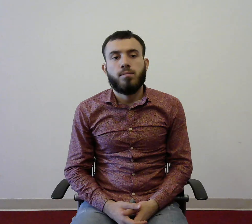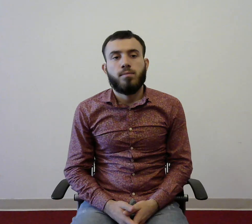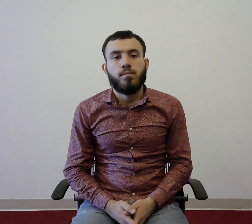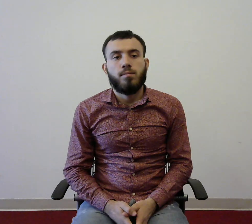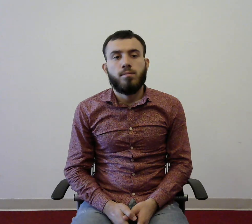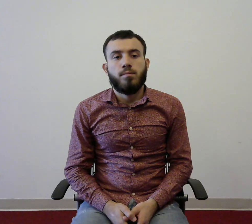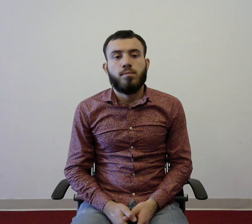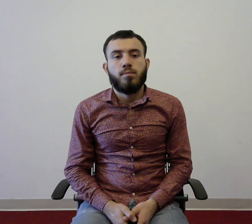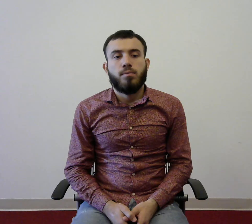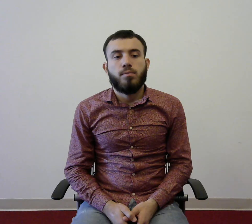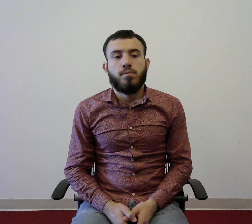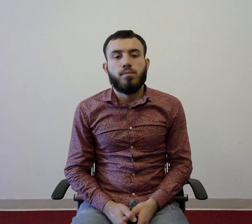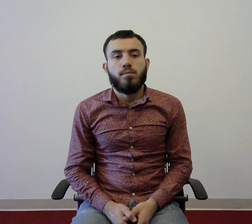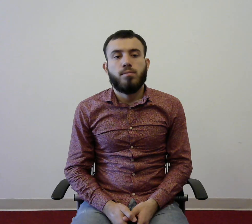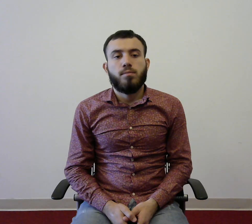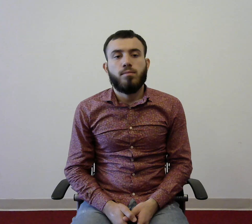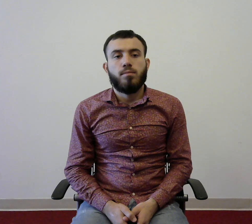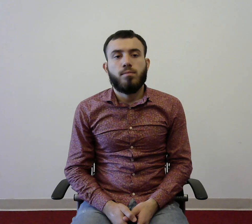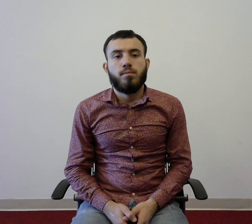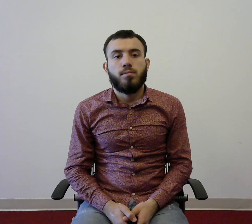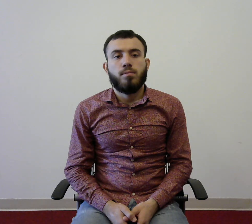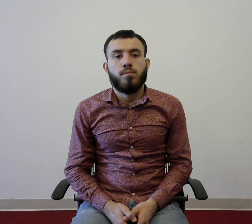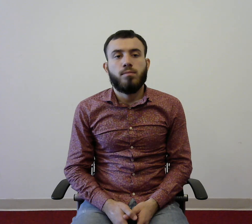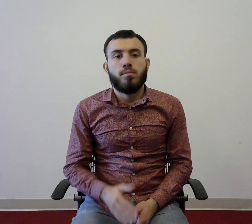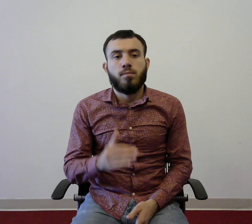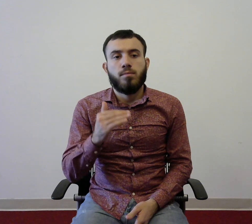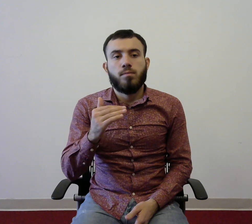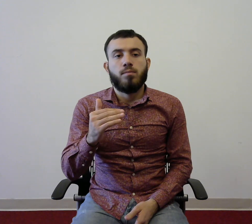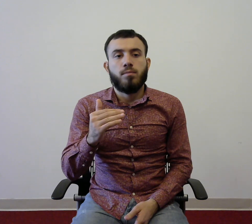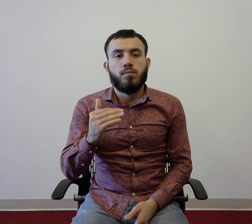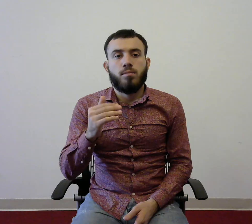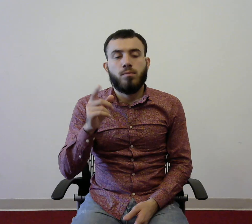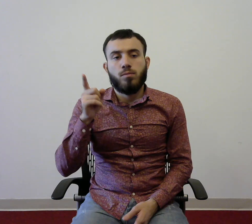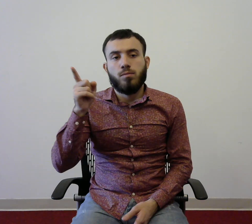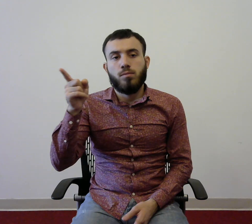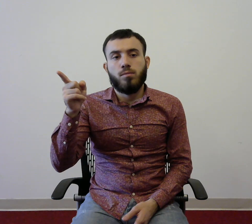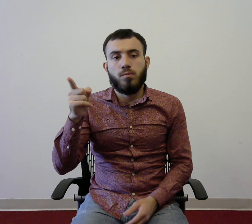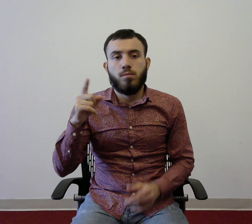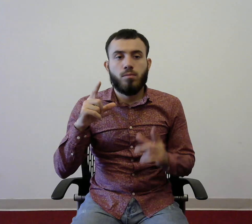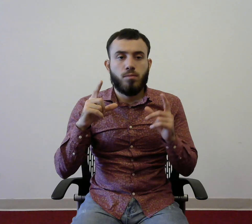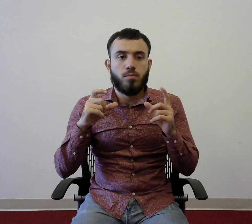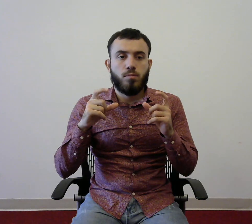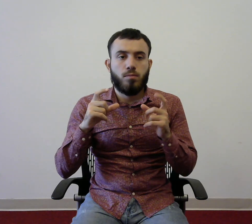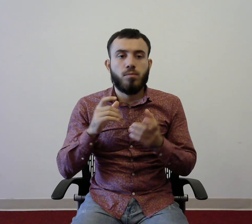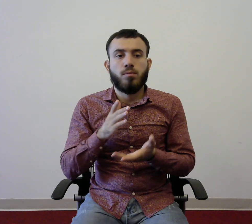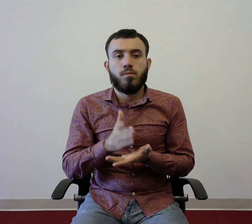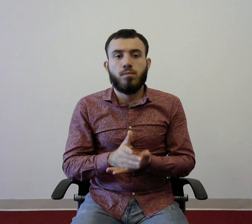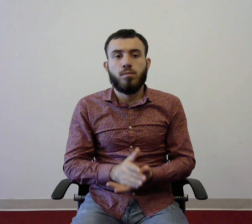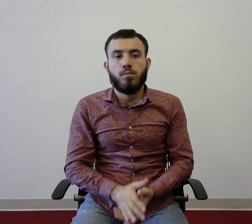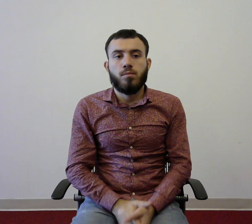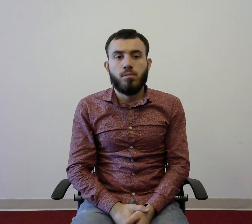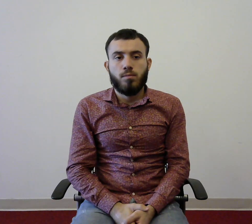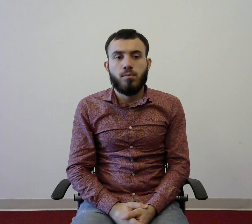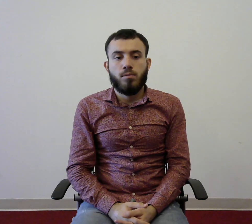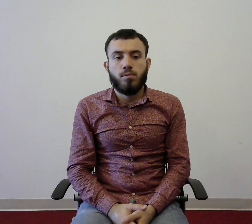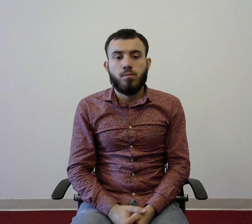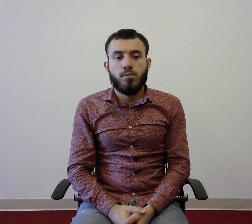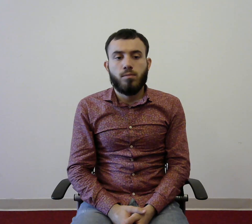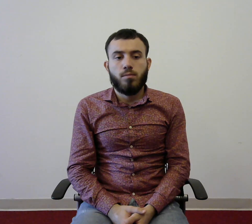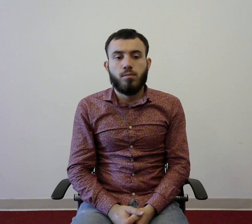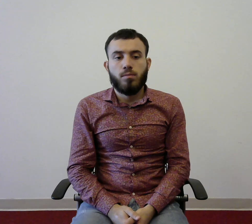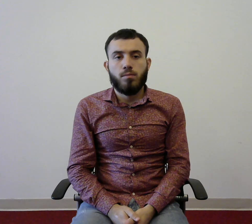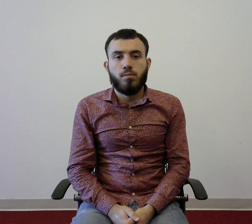Sizdə onun şəkli var?